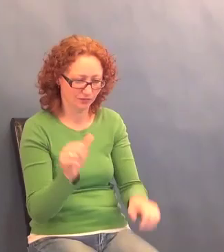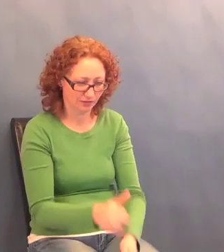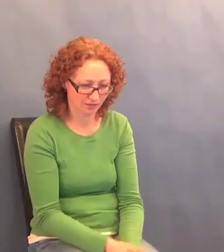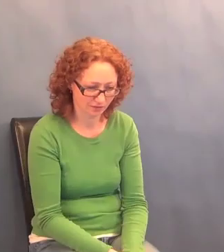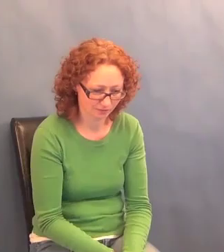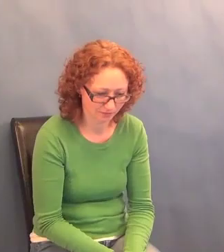Dwudziesty szósty.